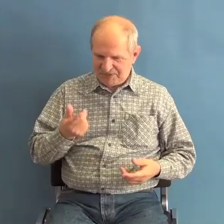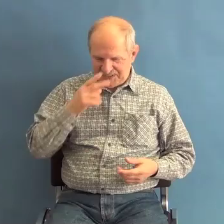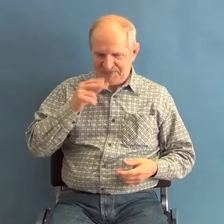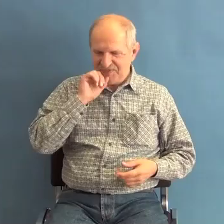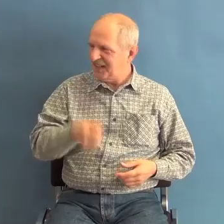Nigdy nie widziałem.